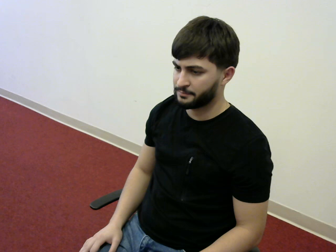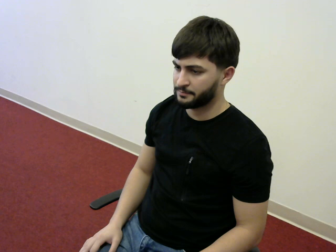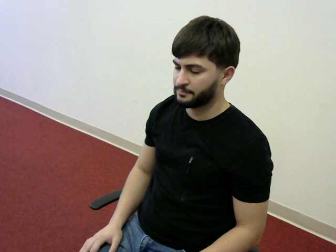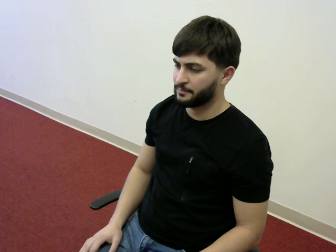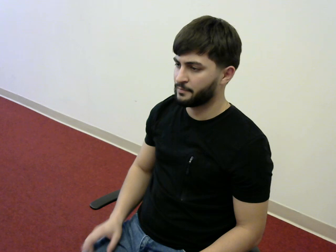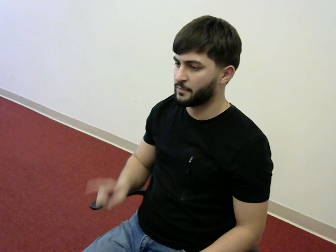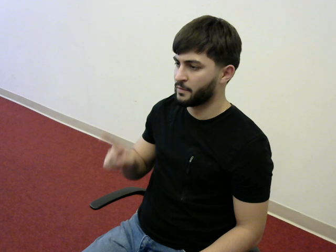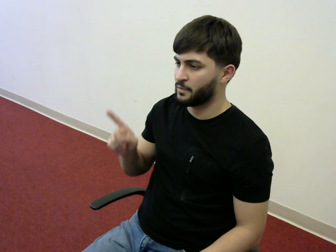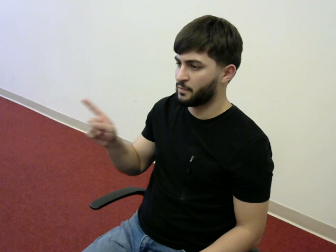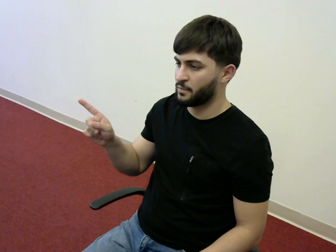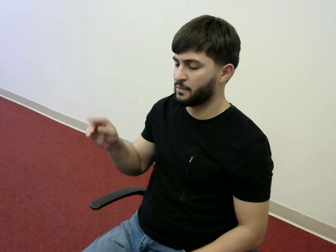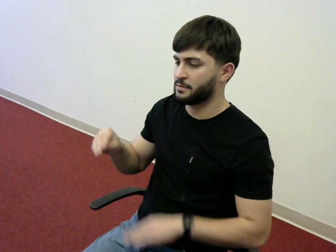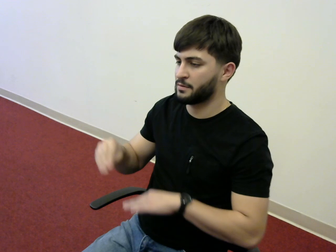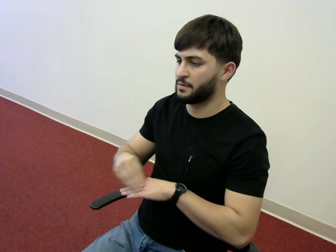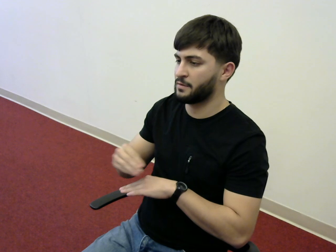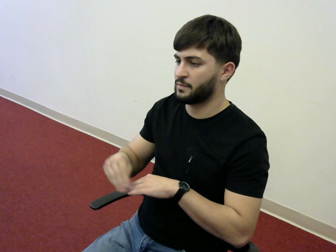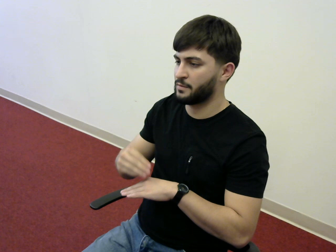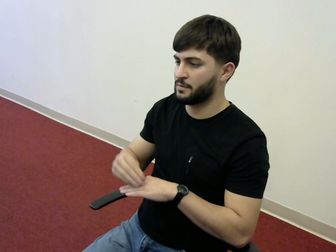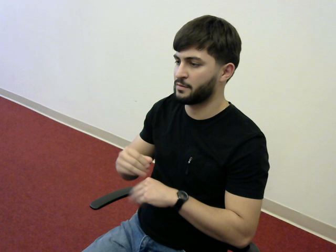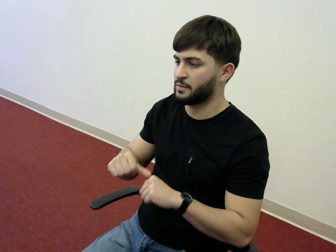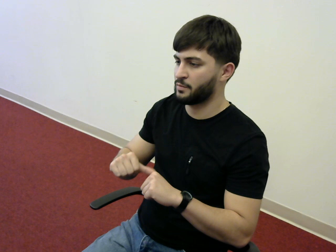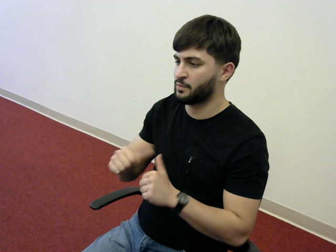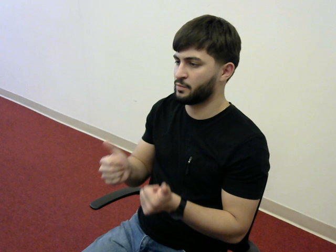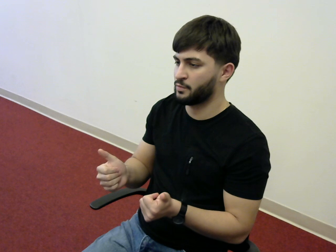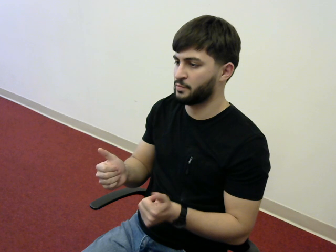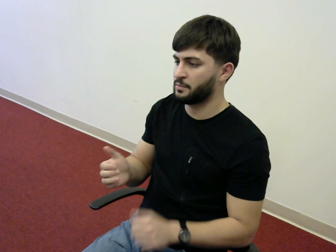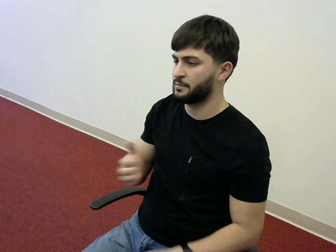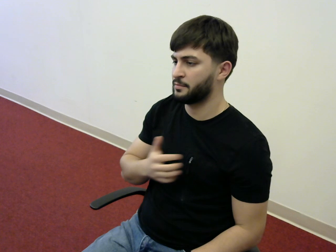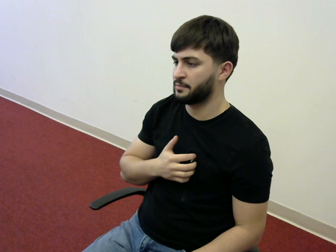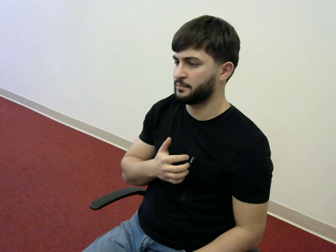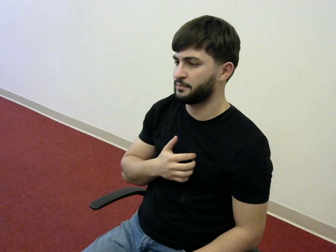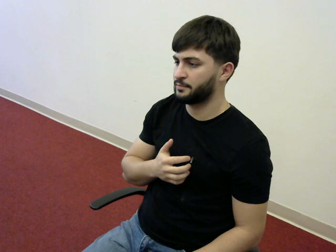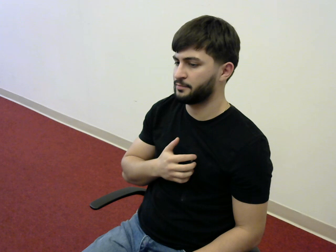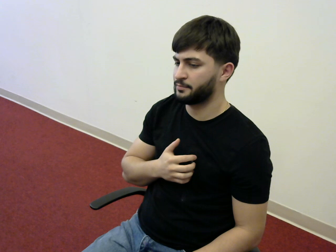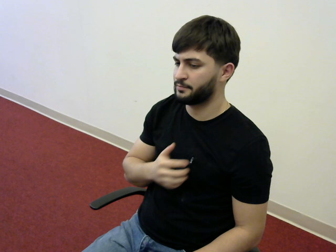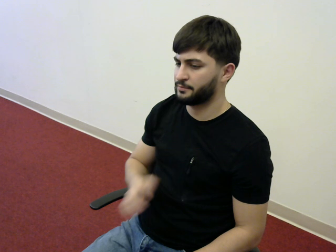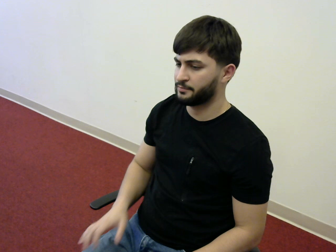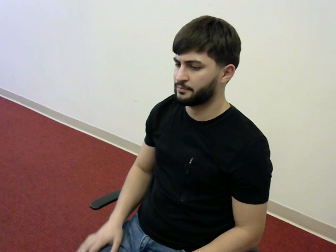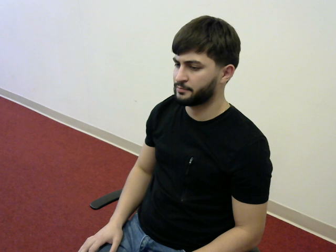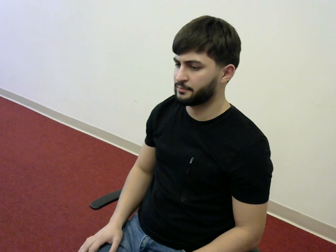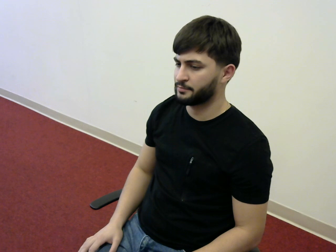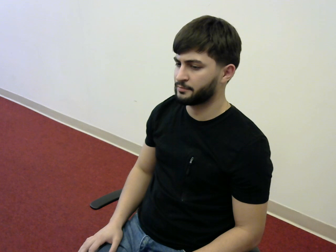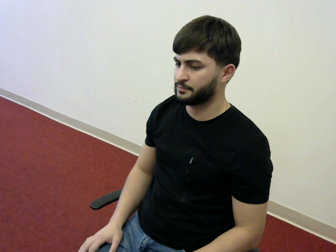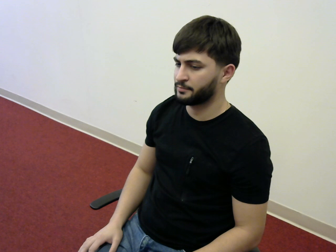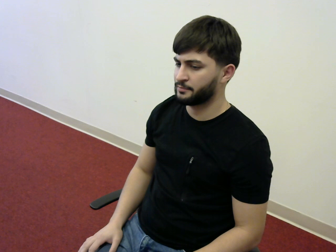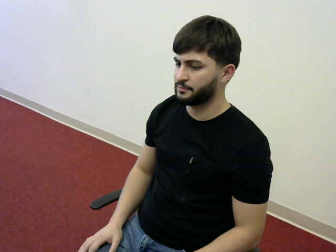O həyat yoldaşından ayrılmaq istəyir